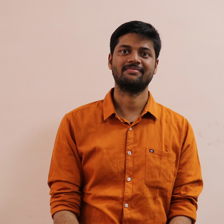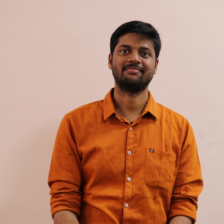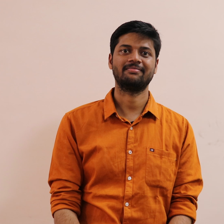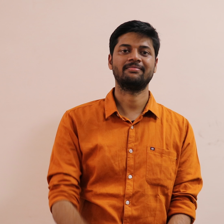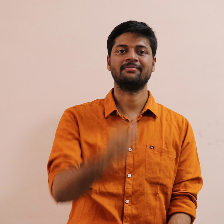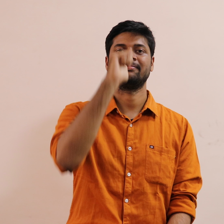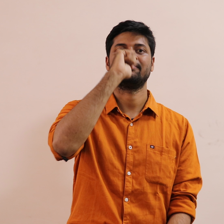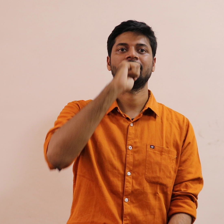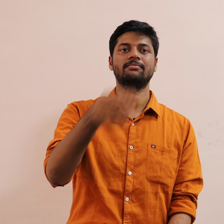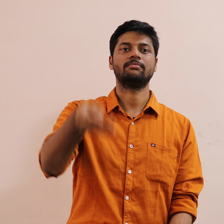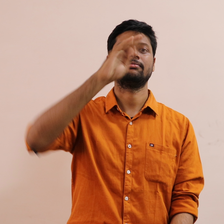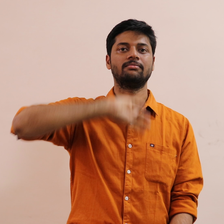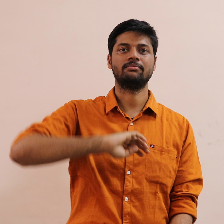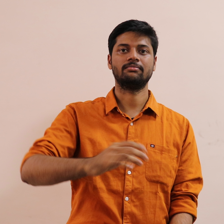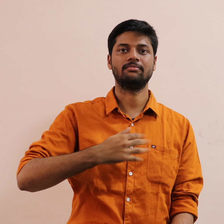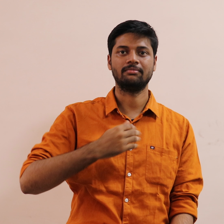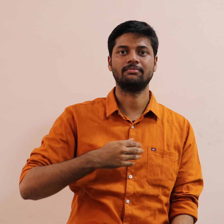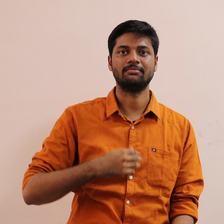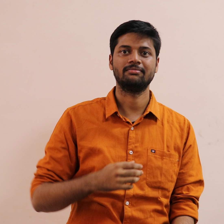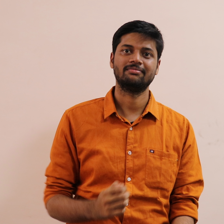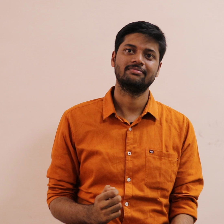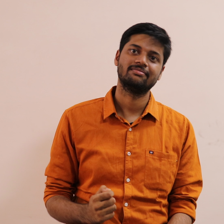bring water for me